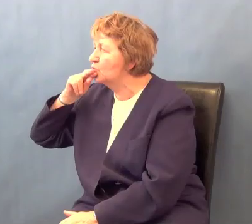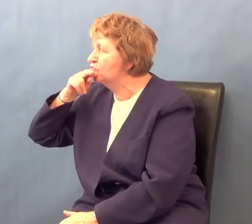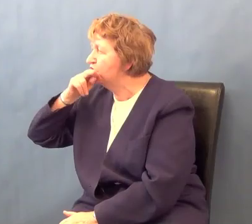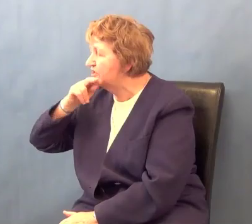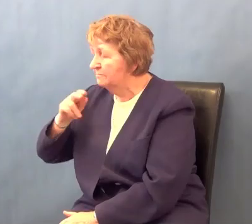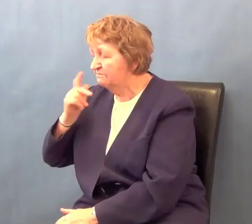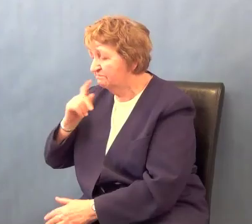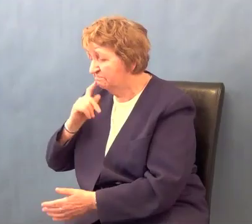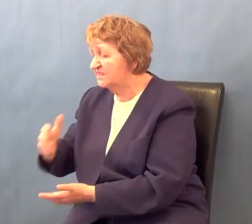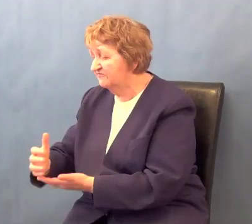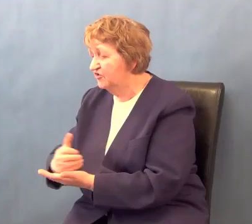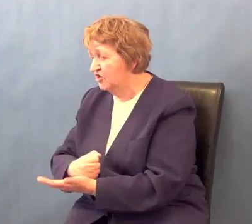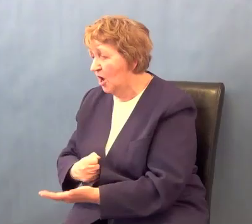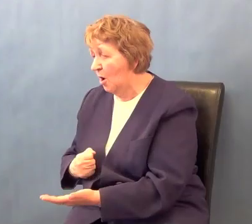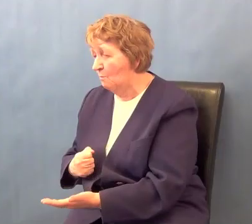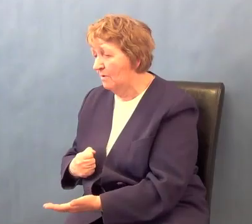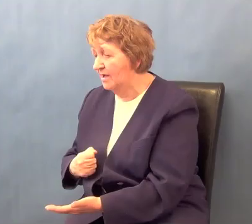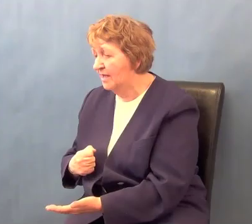Chłopiec je wziął.